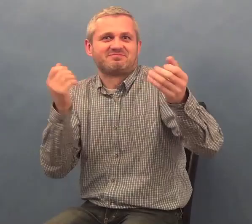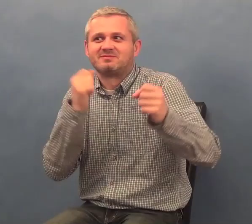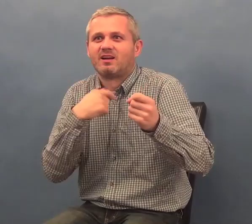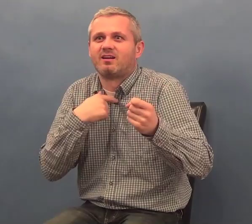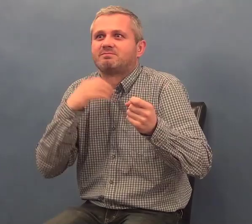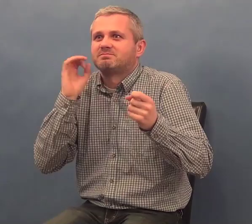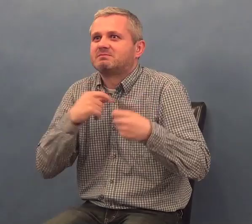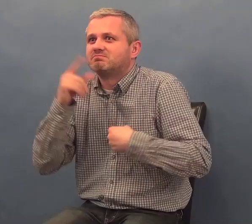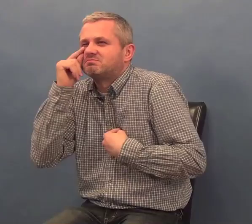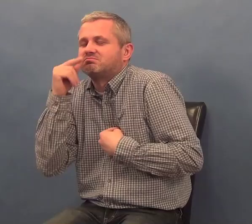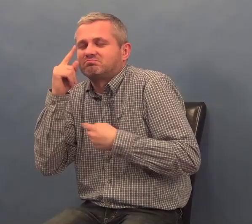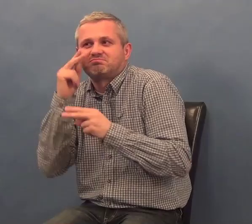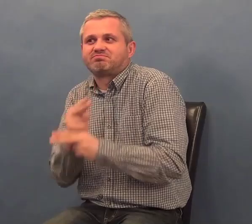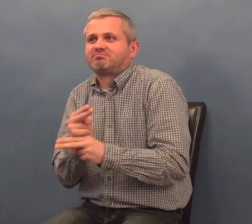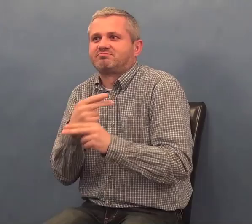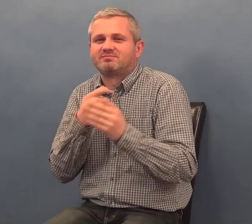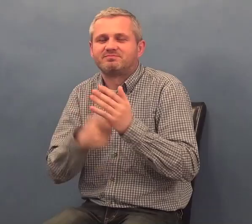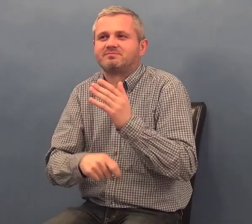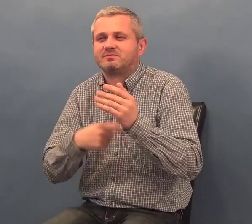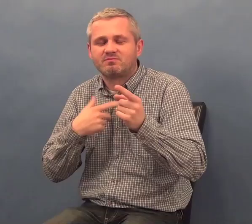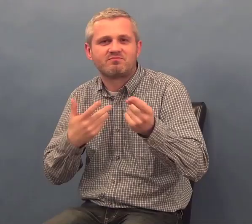On mówi: tak, mocno spałem. Zasnąłem, drzwi na klucz zamknąłem.